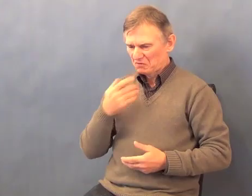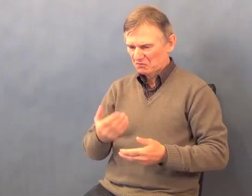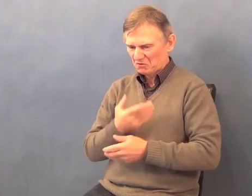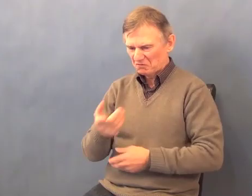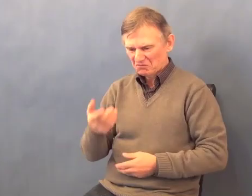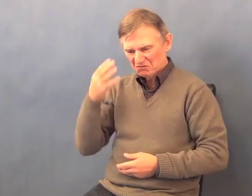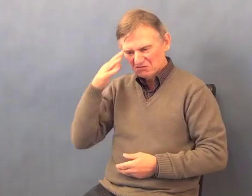Co to jest?